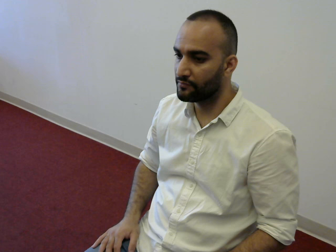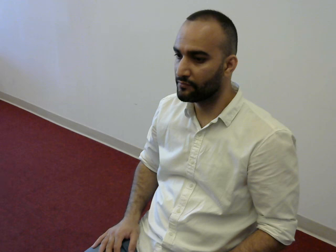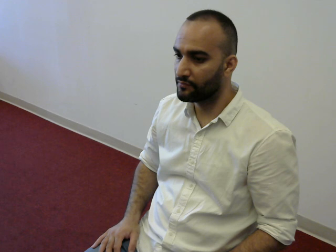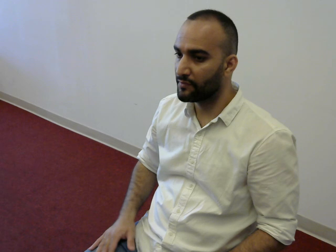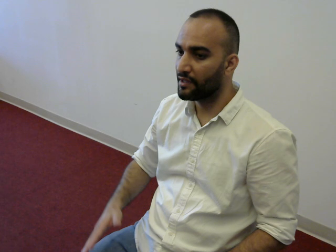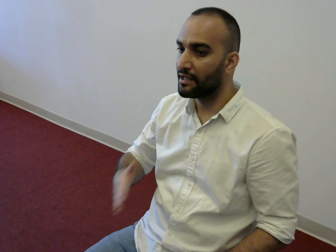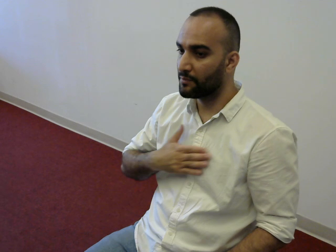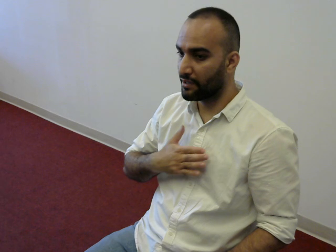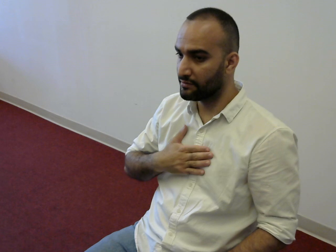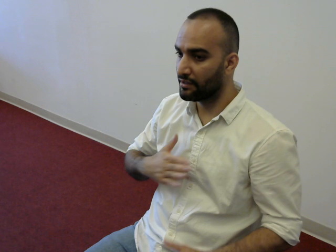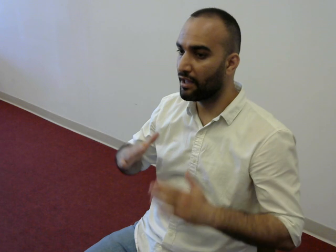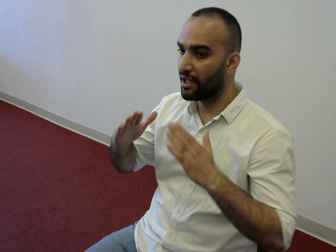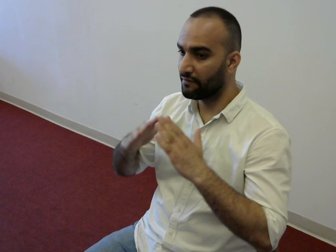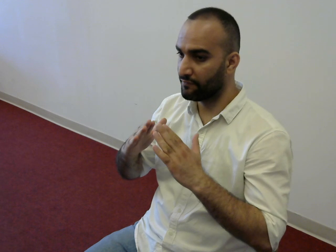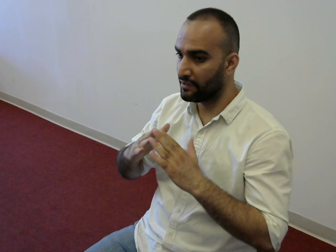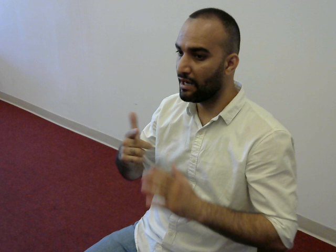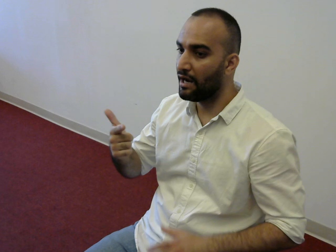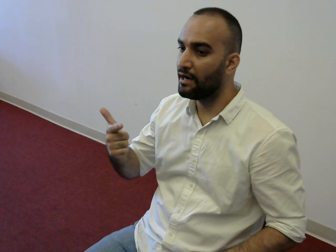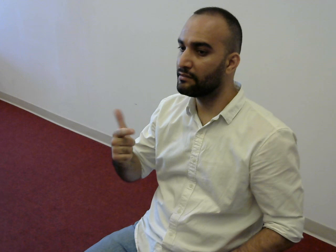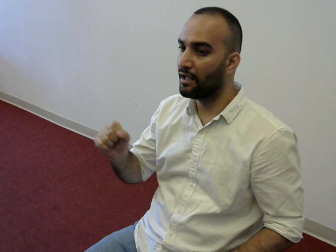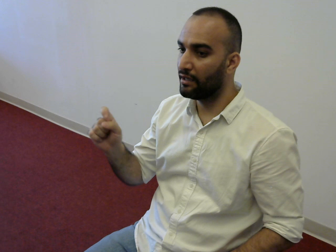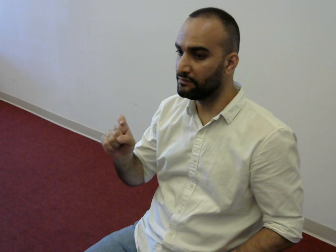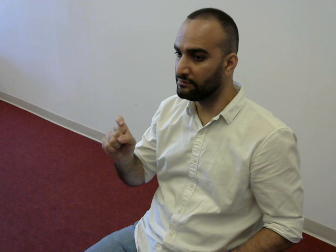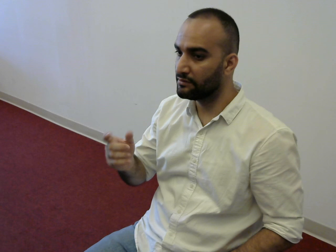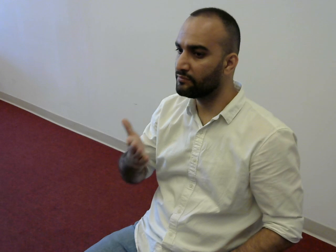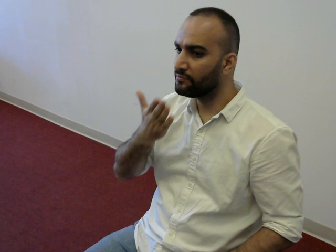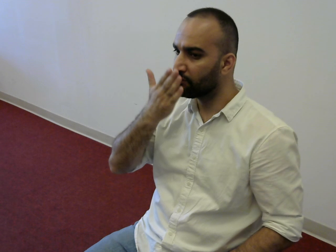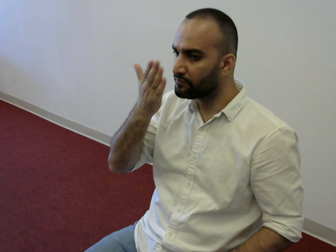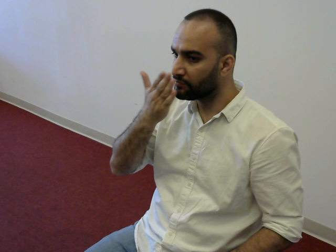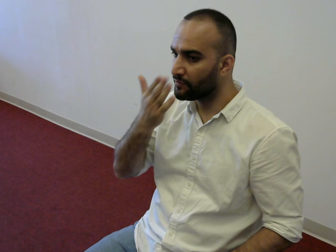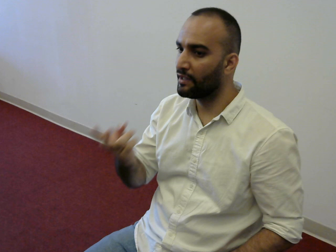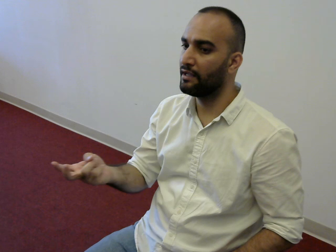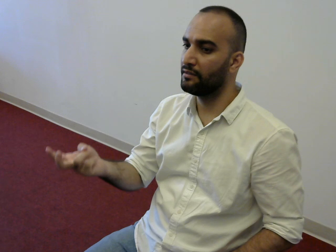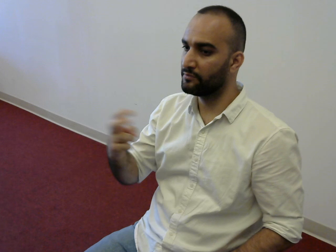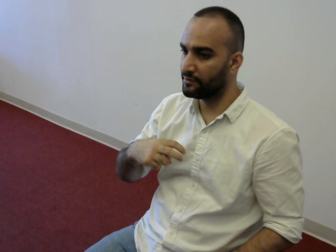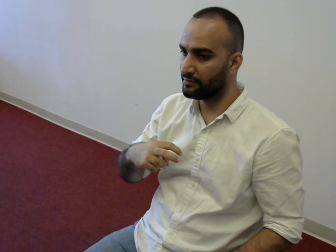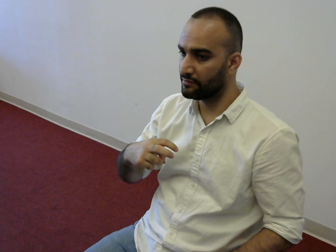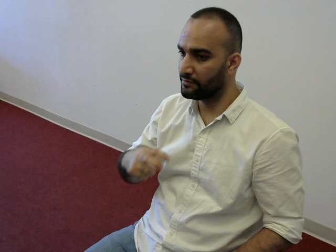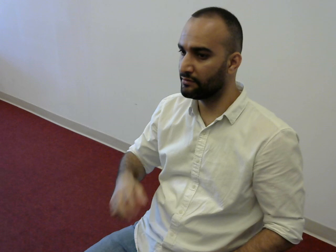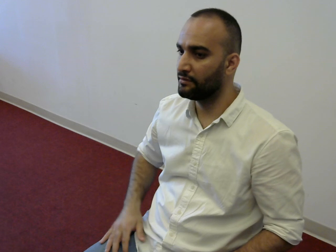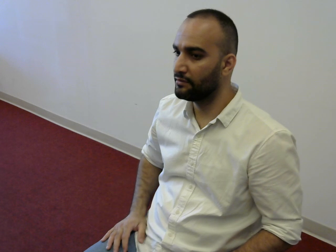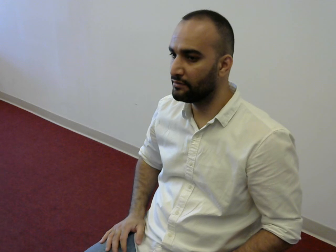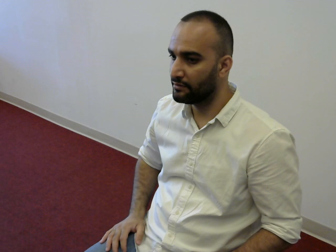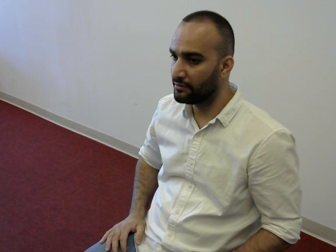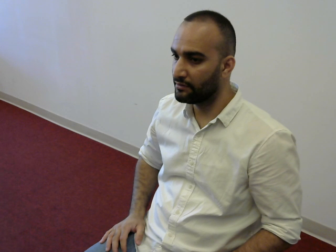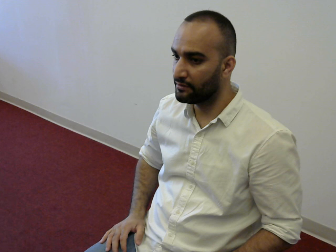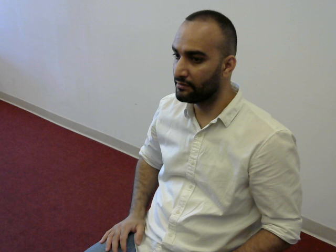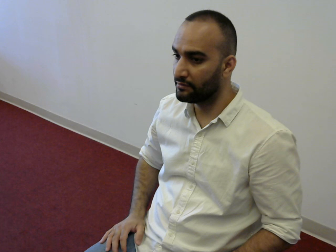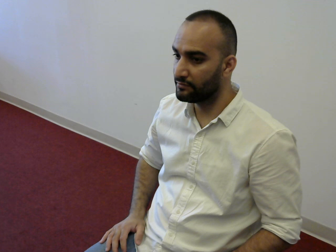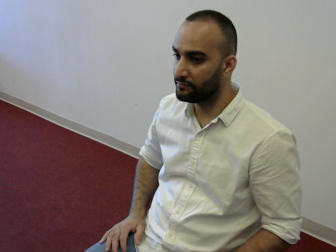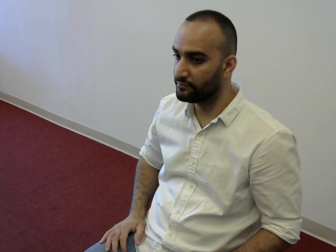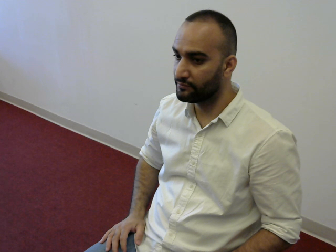Bizim evdən qaz iyi gəlir